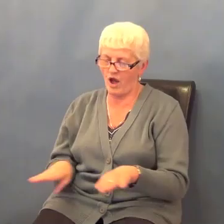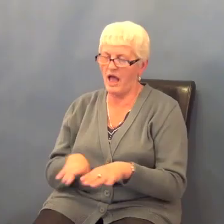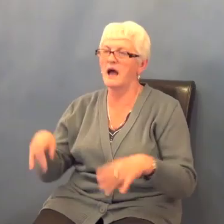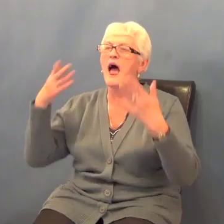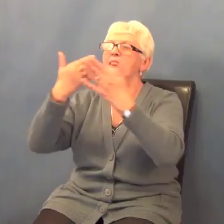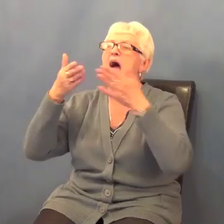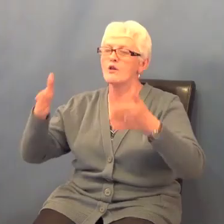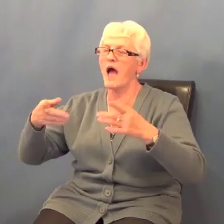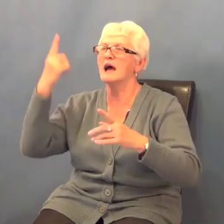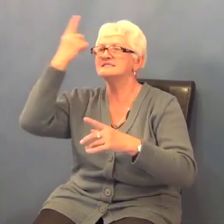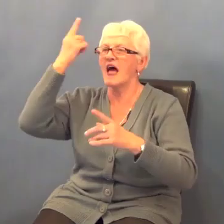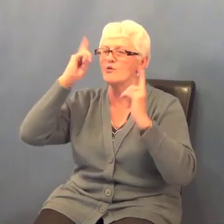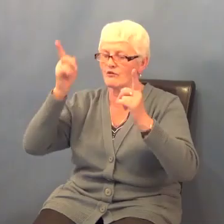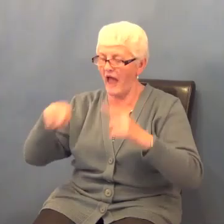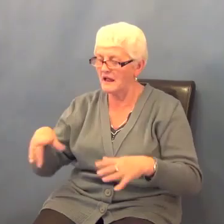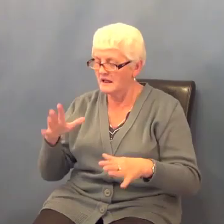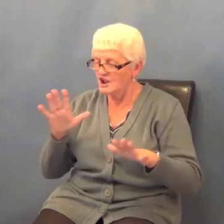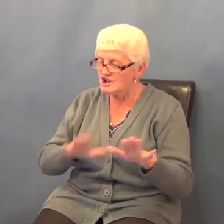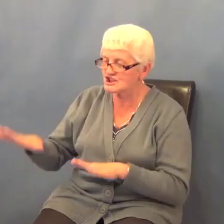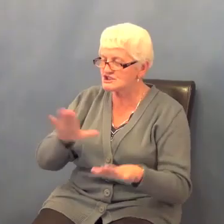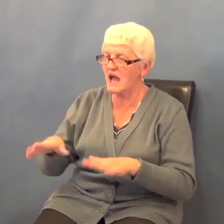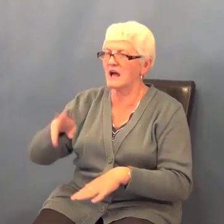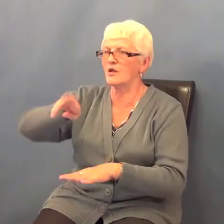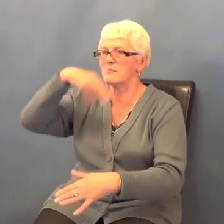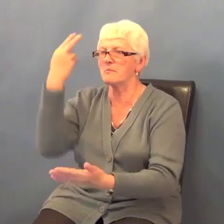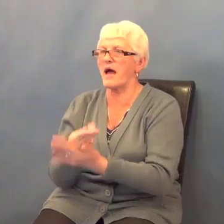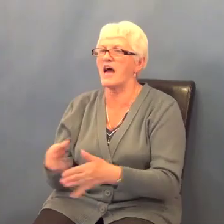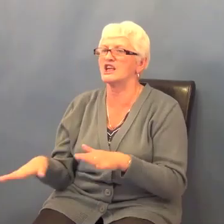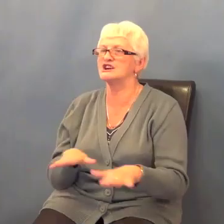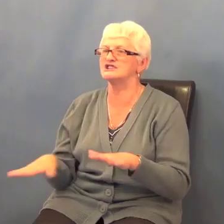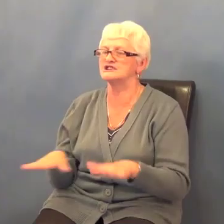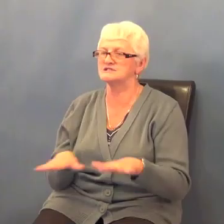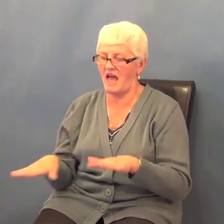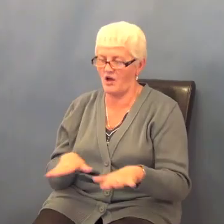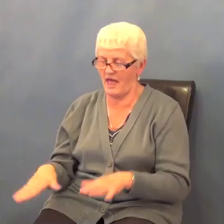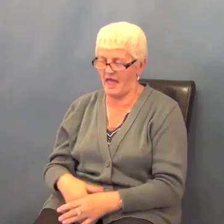Na ulicy trzeba uważać, żeby się nie wyślizgnąć.